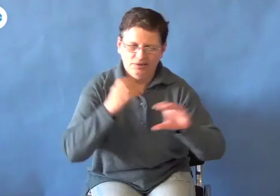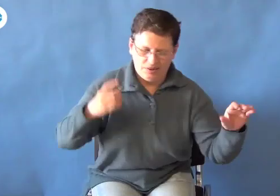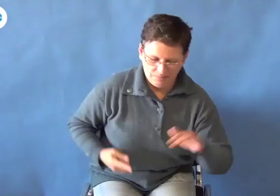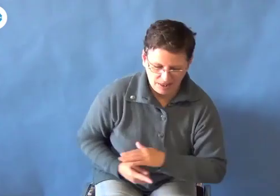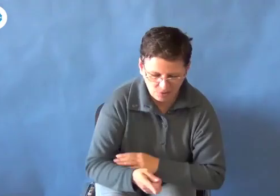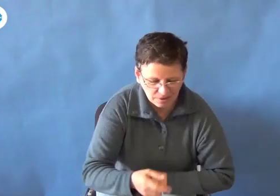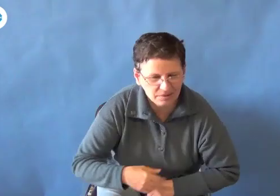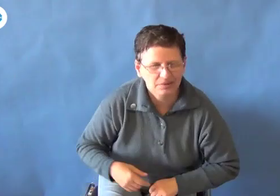Pociąg metra.